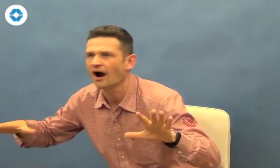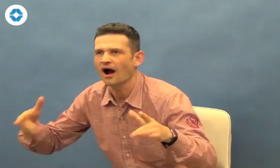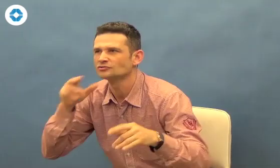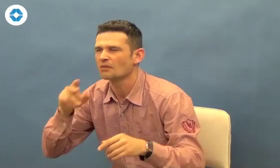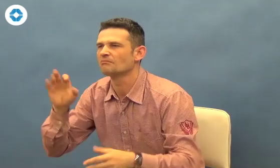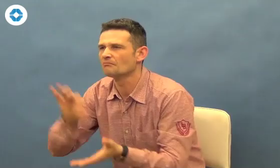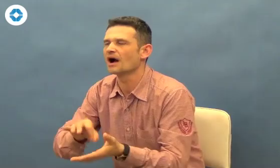Żaba na pewno...